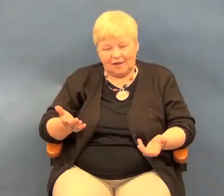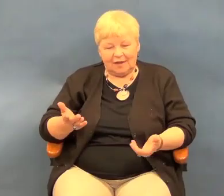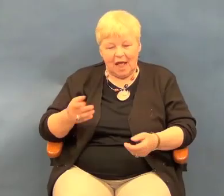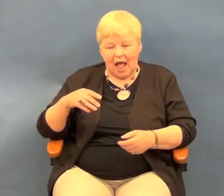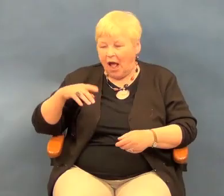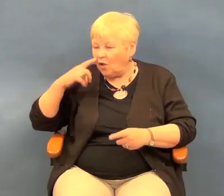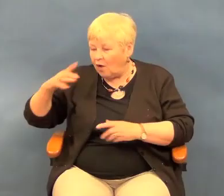Schody...